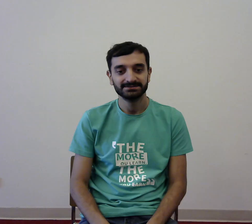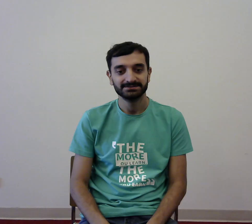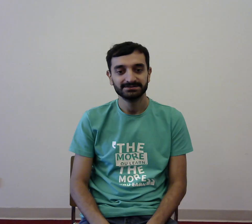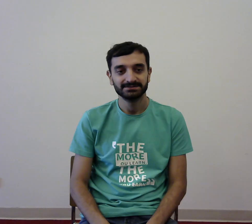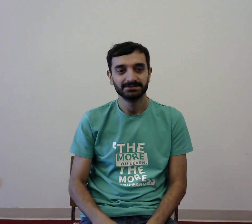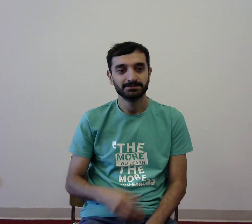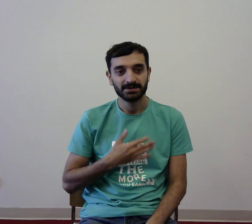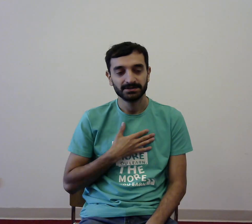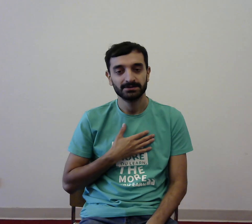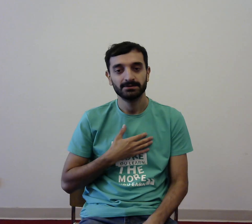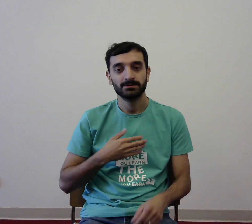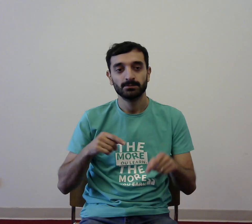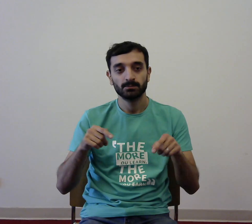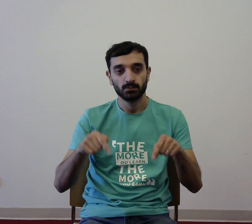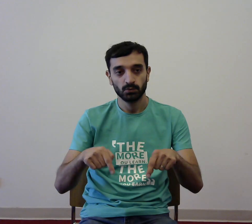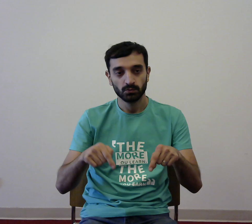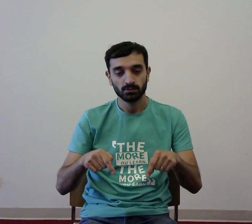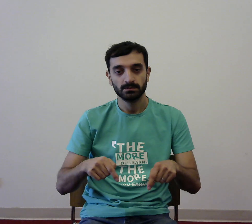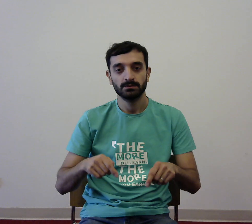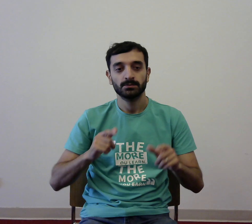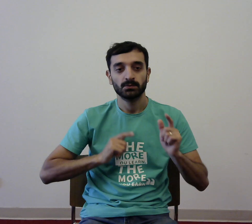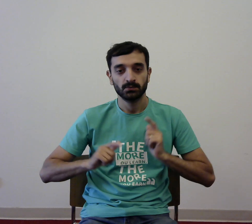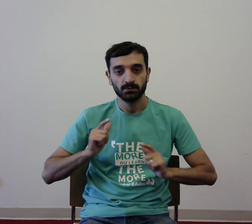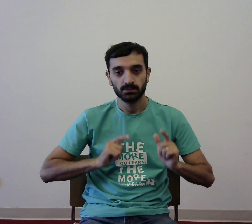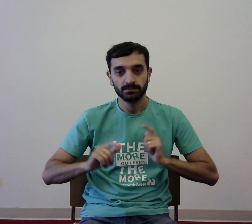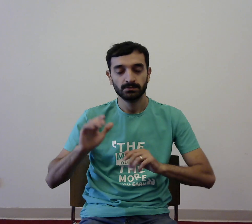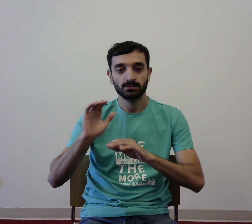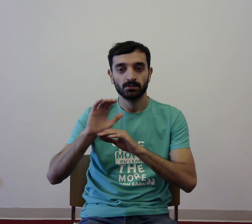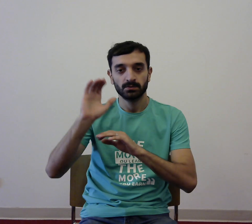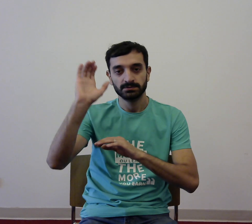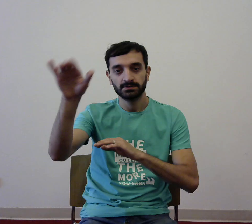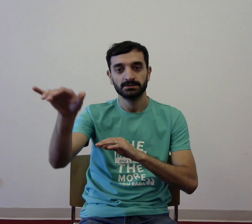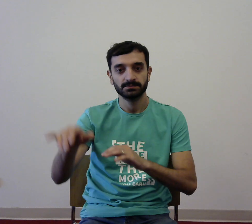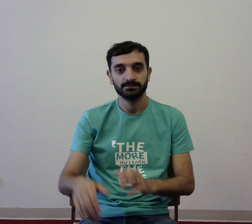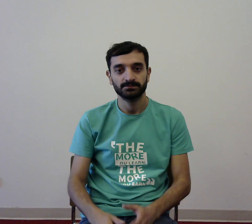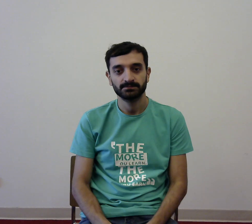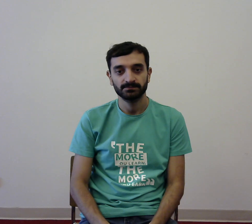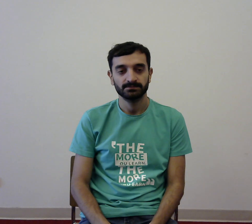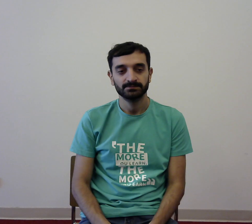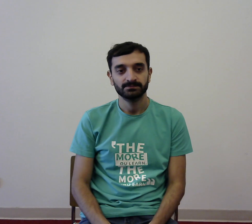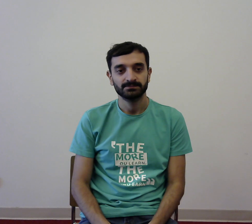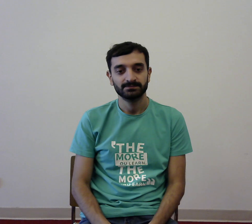Məni bura müəllim göndərib